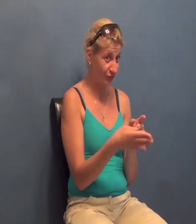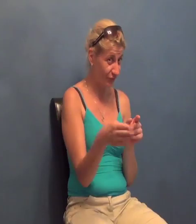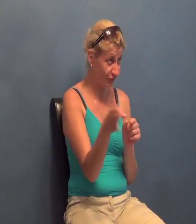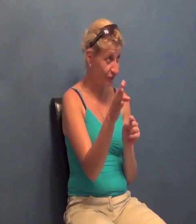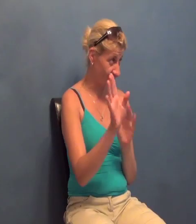"- Dobrze?"